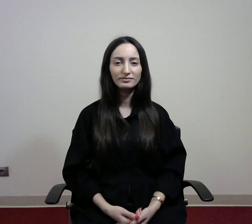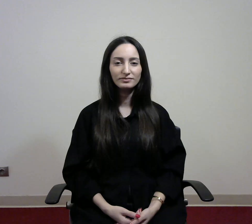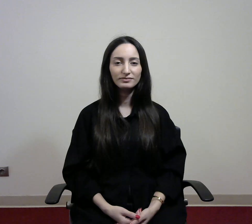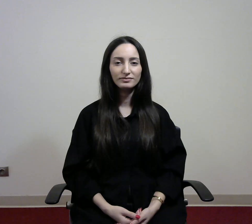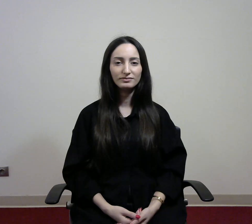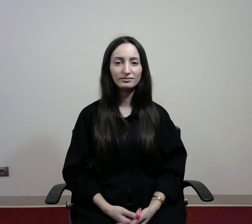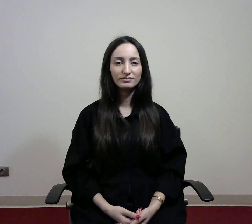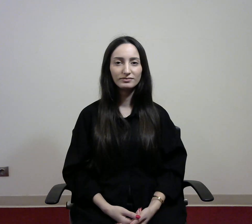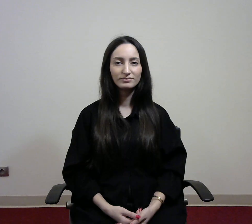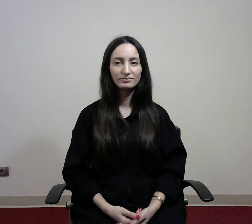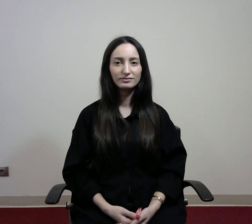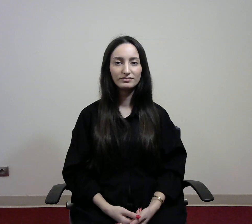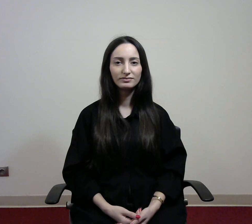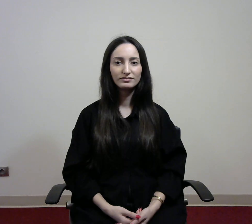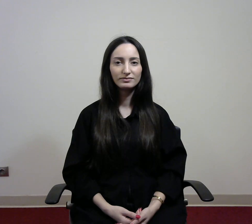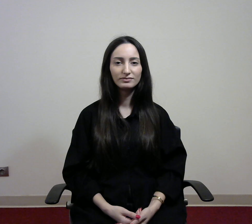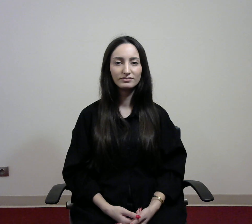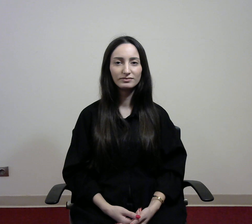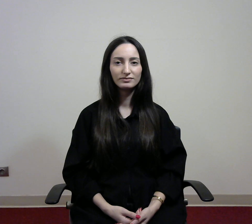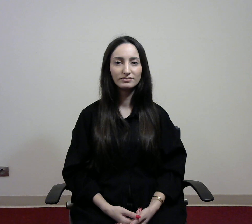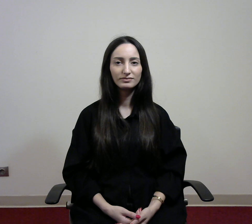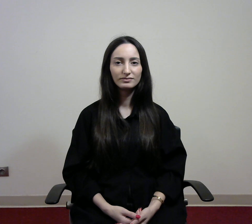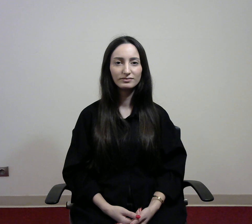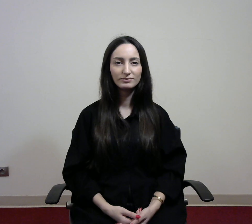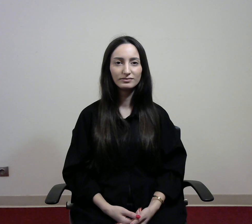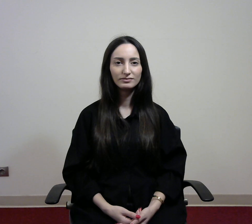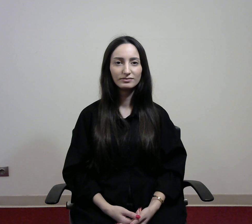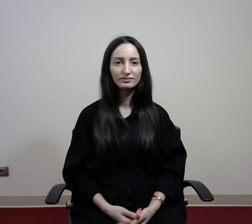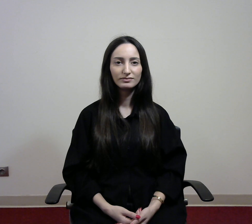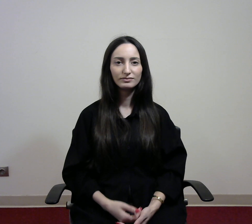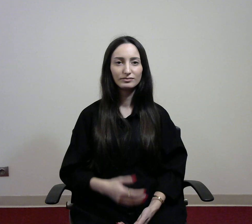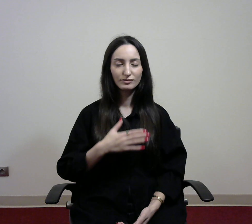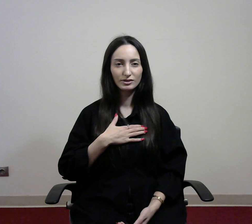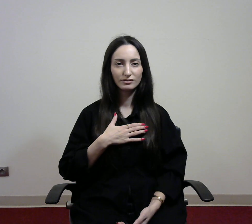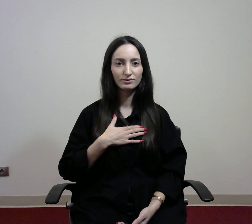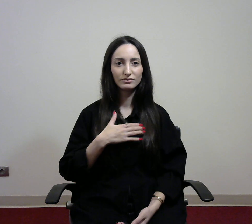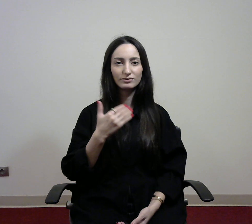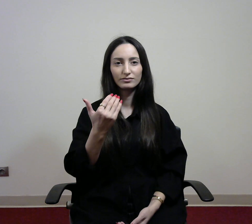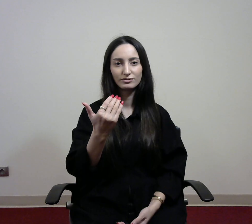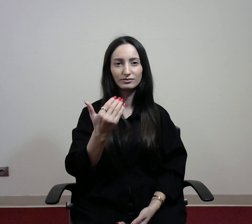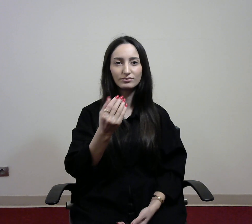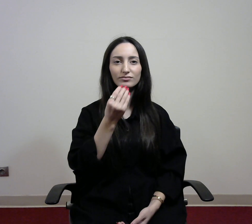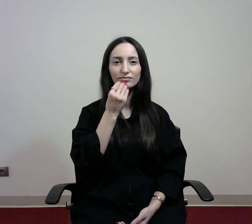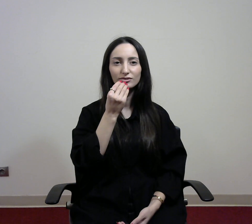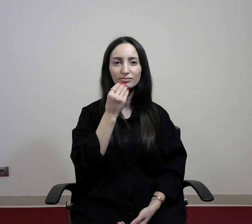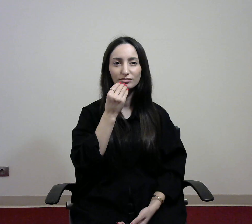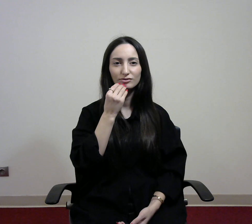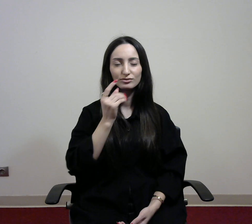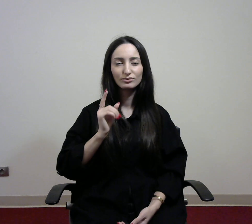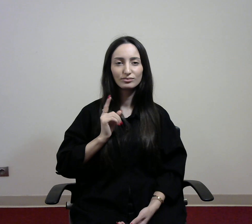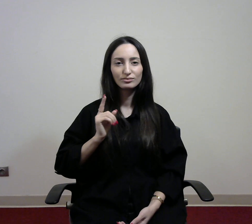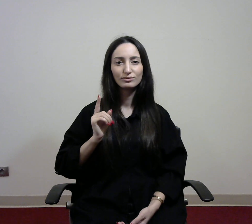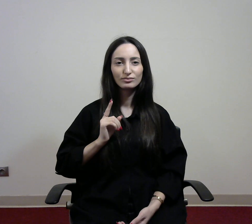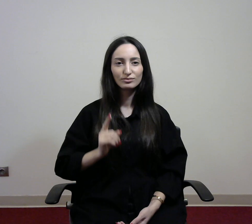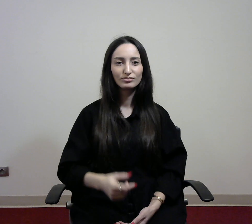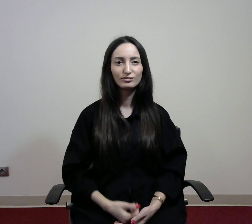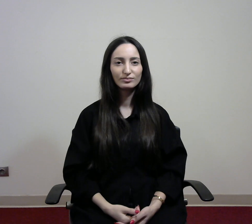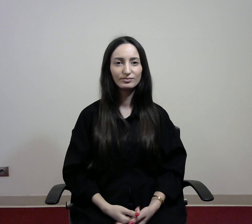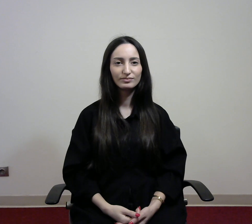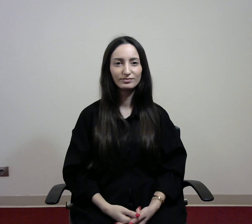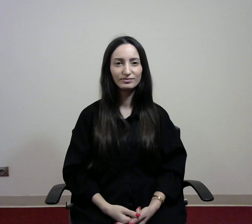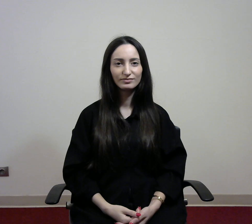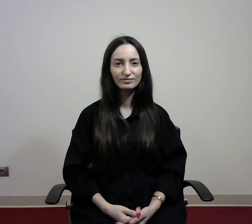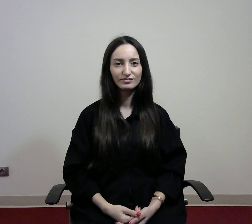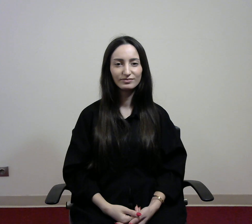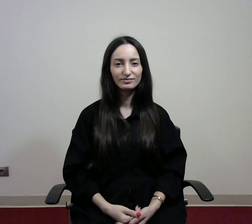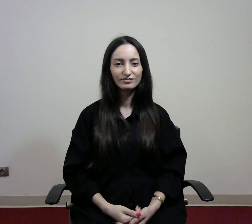Mən sizi naharda gözləyəcəm